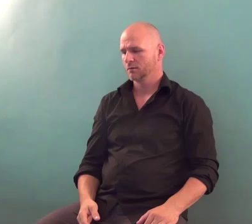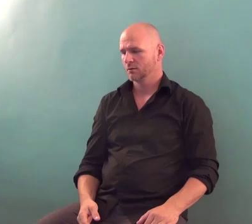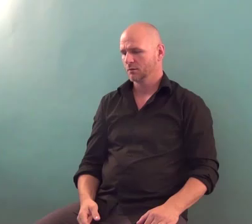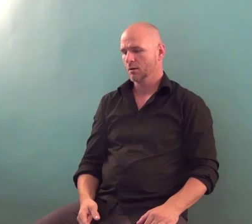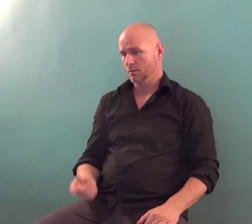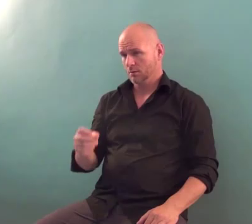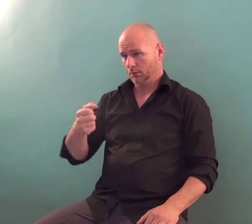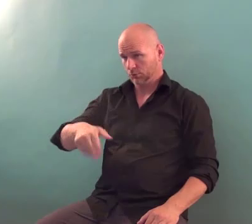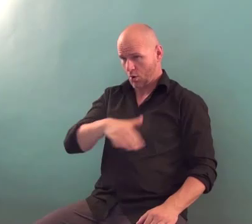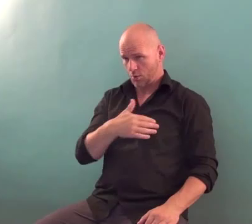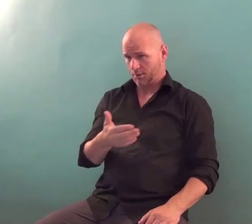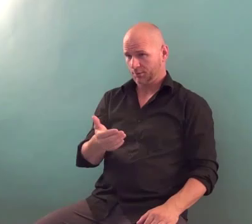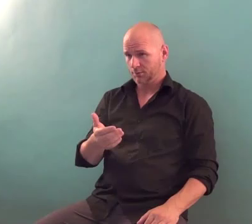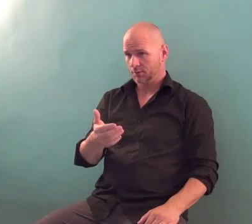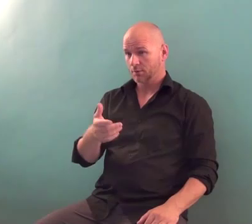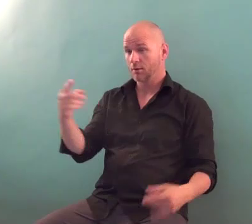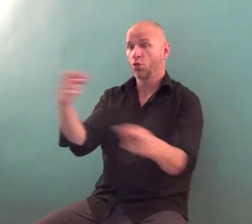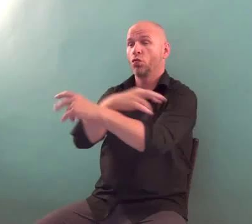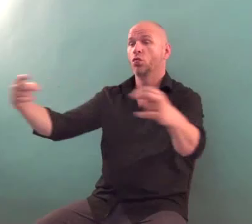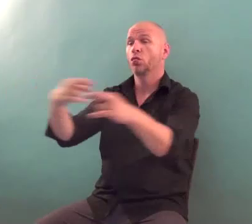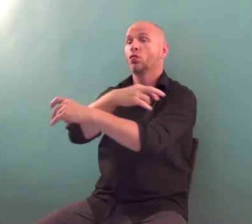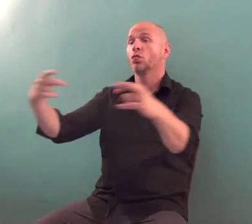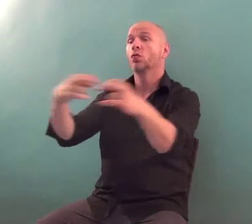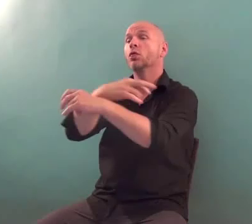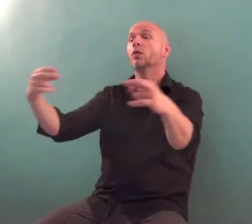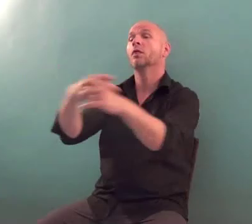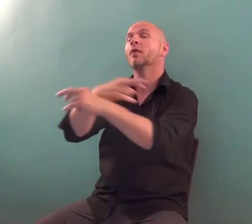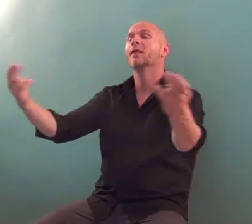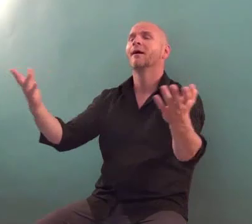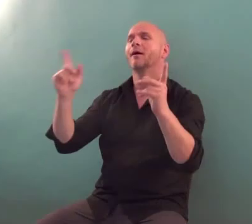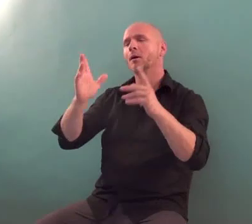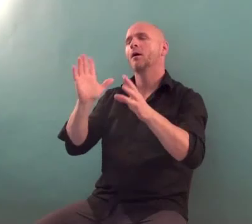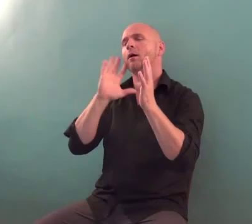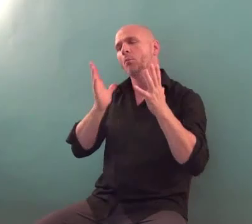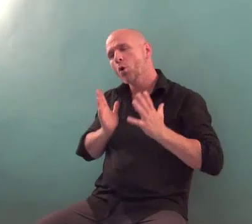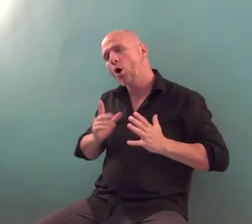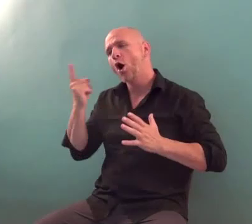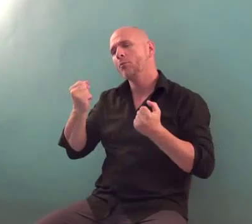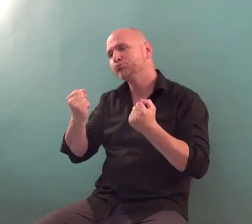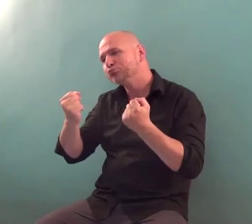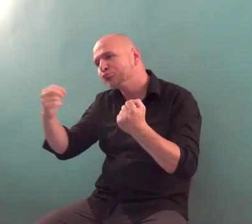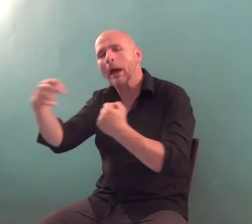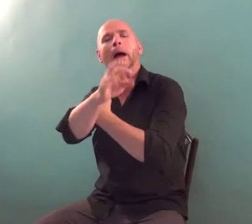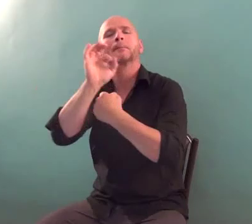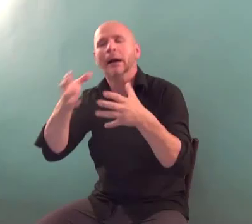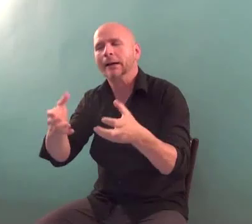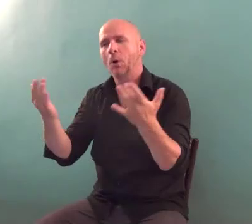Tak, to szkoła jest, dzieci biegną szybko przez ulicę i lepiej, żeby samochód jechał wolno, żeby mógł łatwo zahamować.